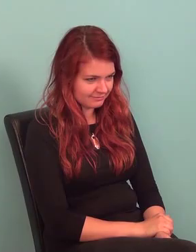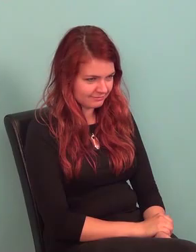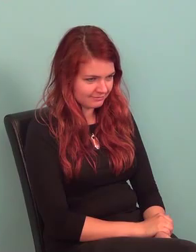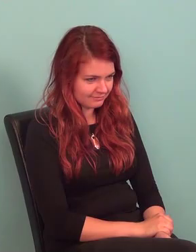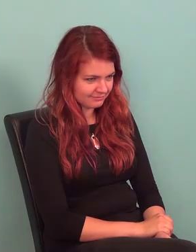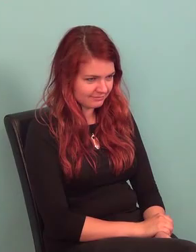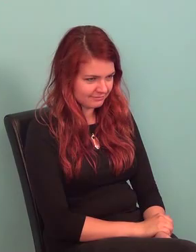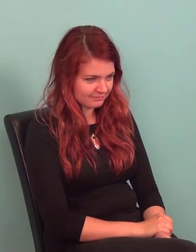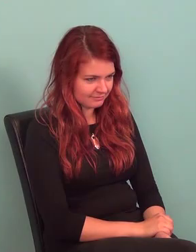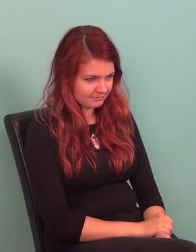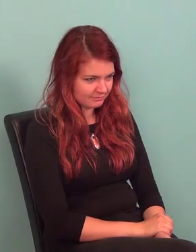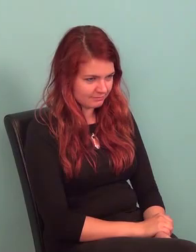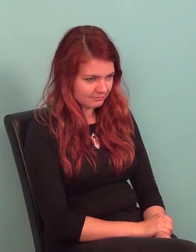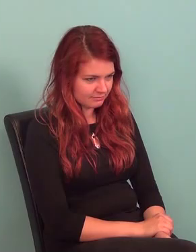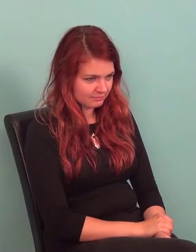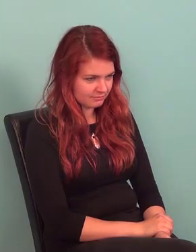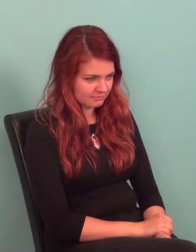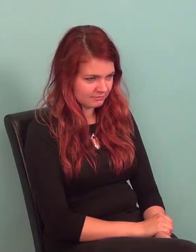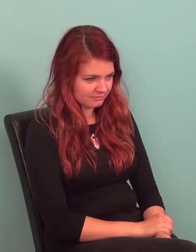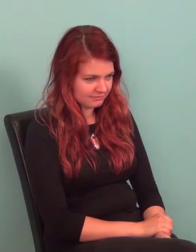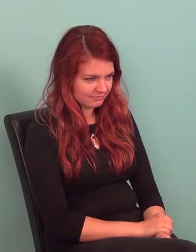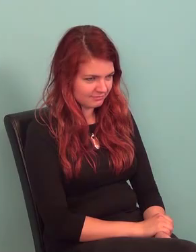Ta dziewczyna jest zaskoczona, bo patrzy na miskę, a tam nie ma jabłek!